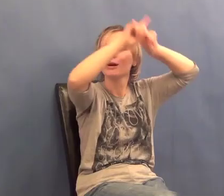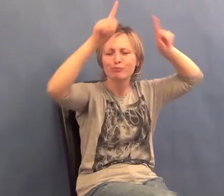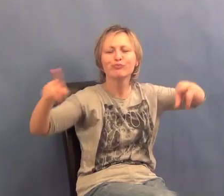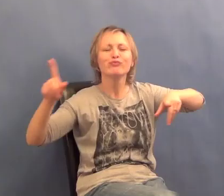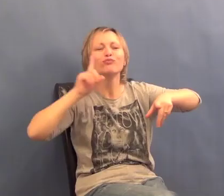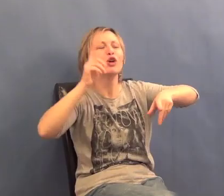Ten mężczyzna mówi: dobrze.